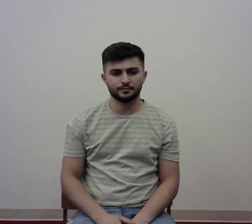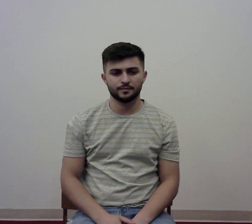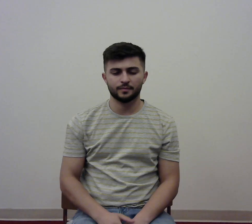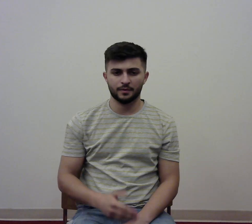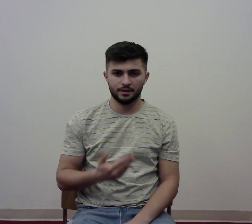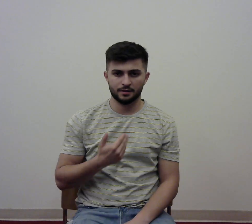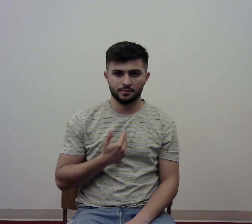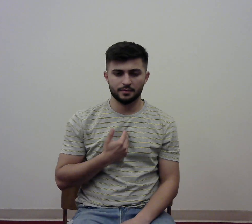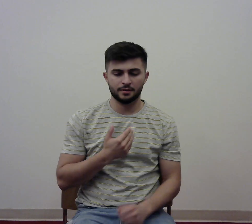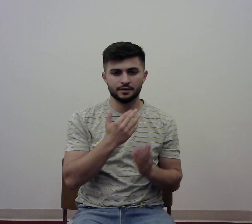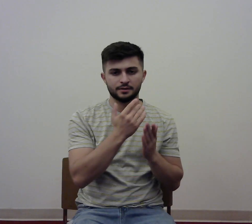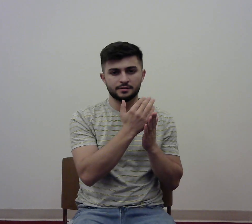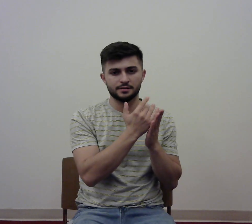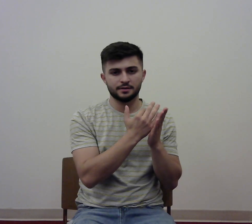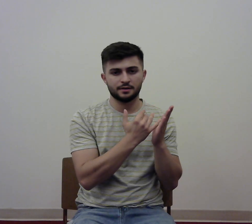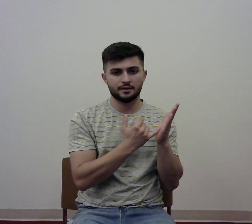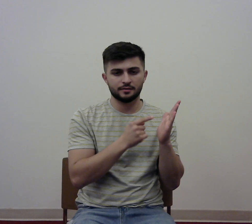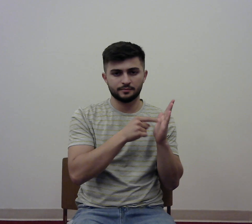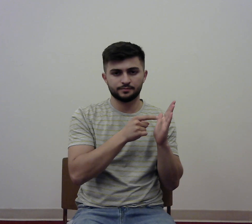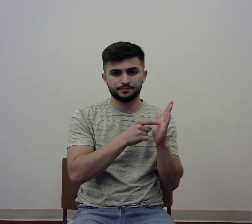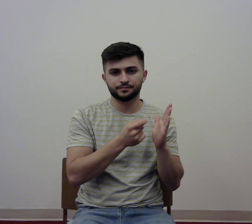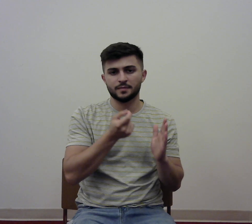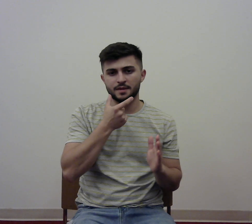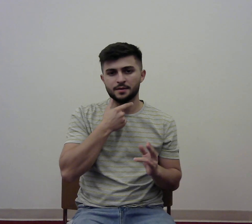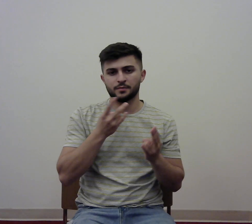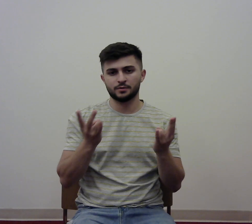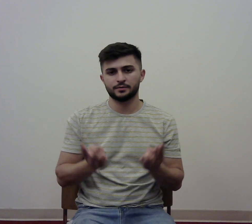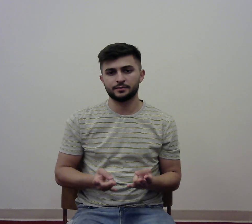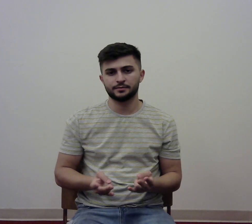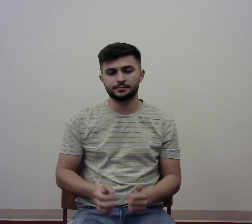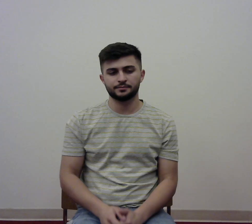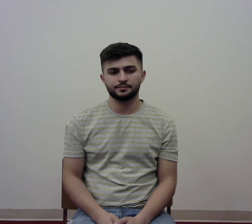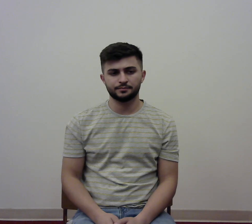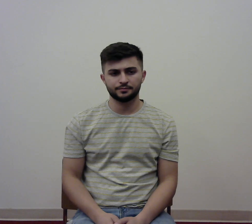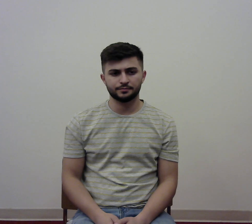Mənə siyahıdakı dərmanlar lazımdır